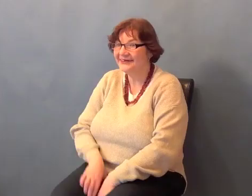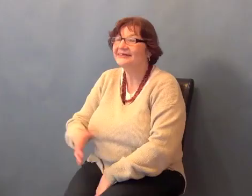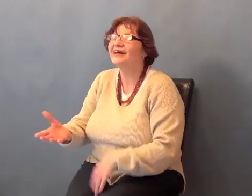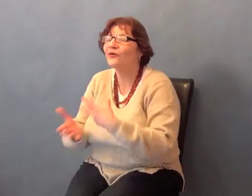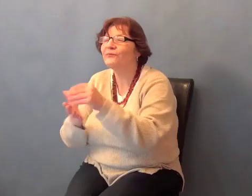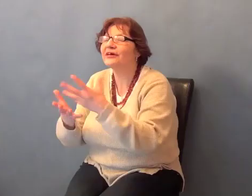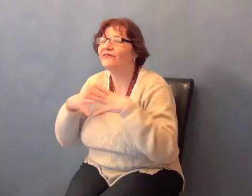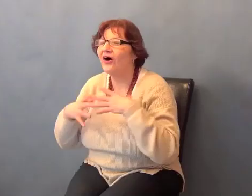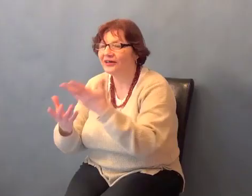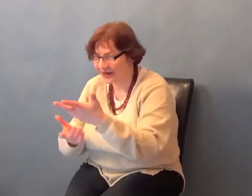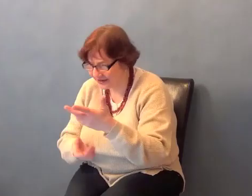Kiedy masz czas na zakupy?